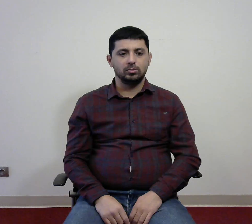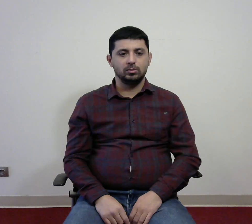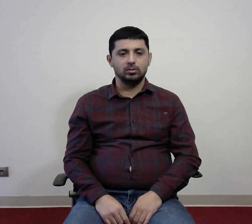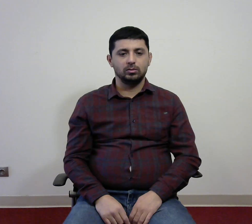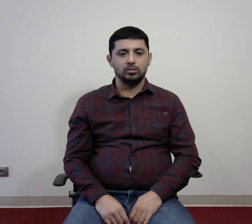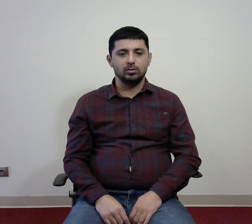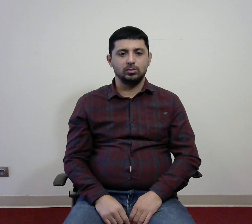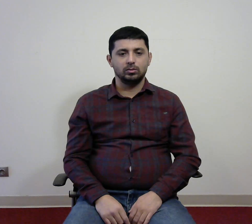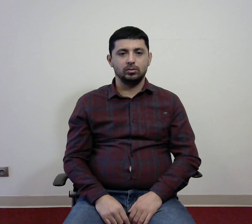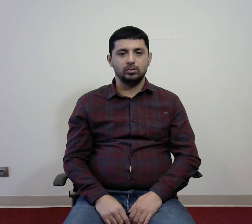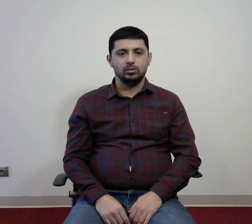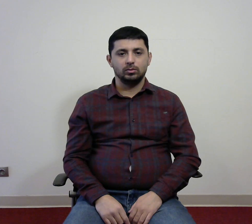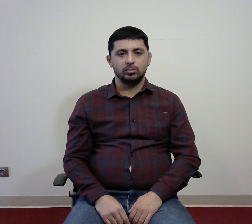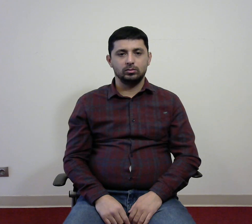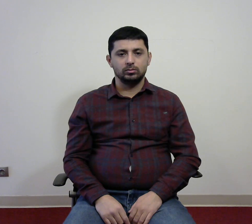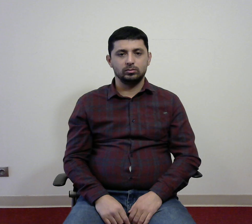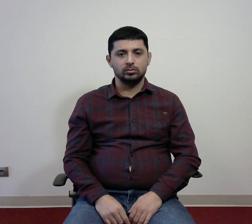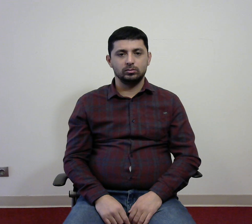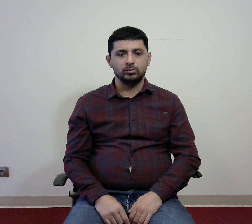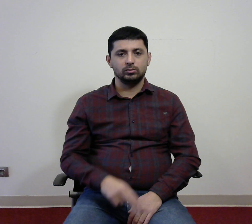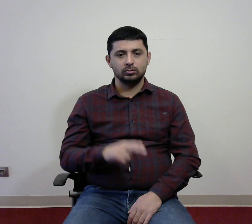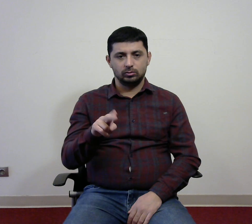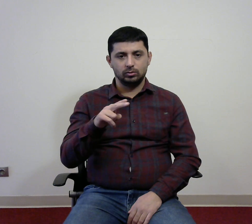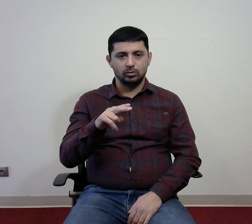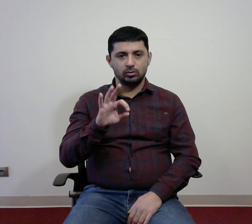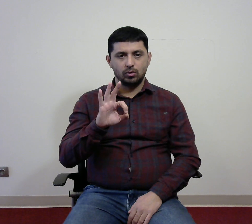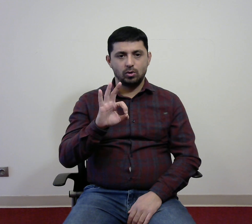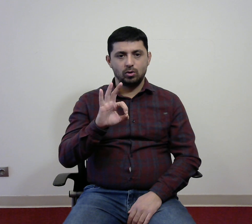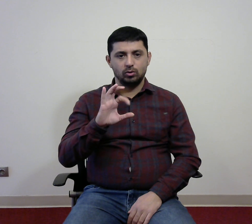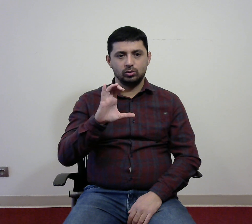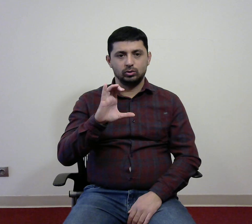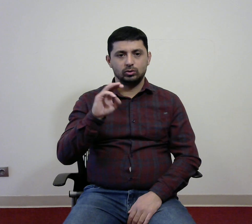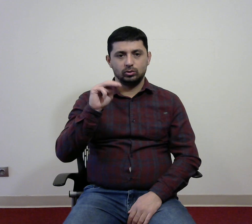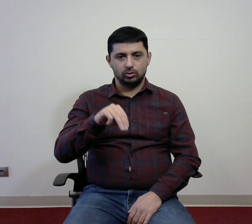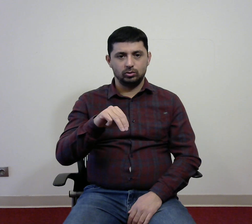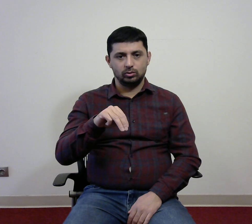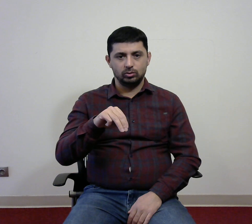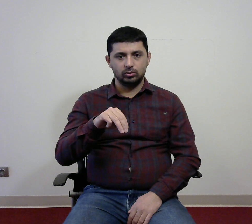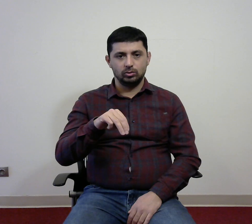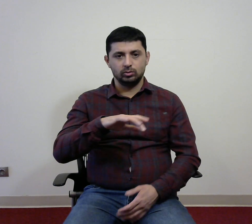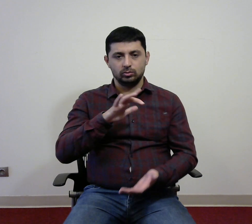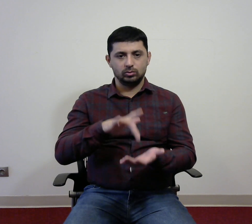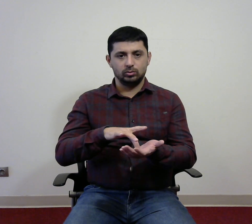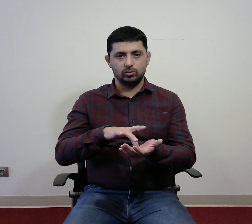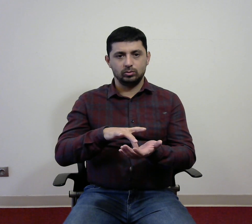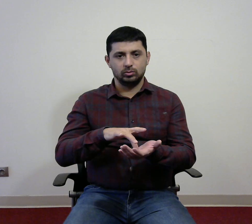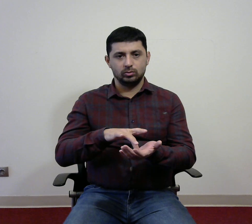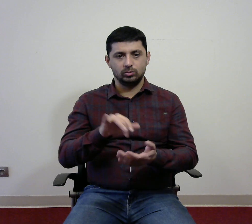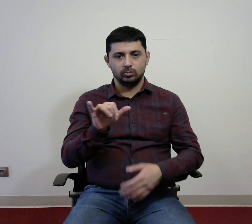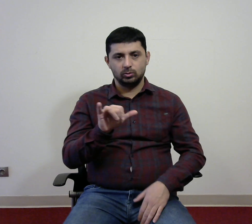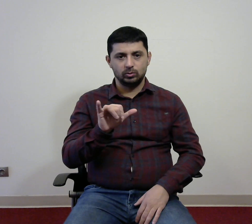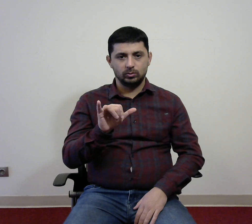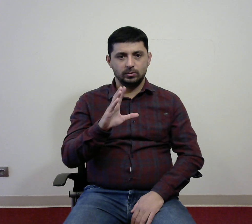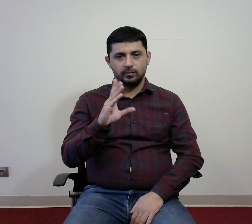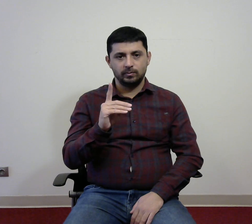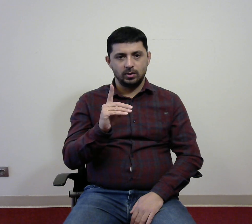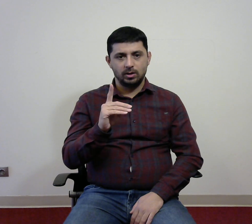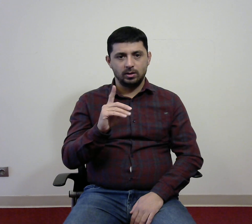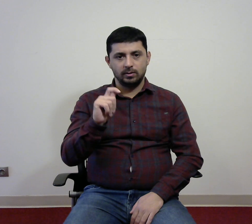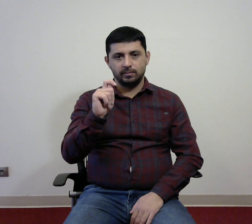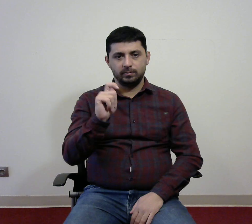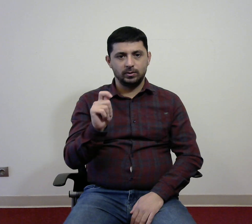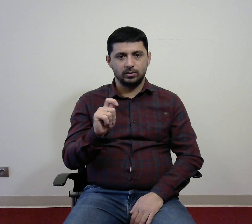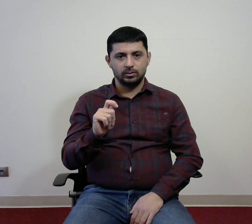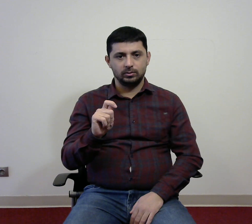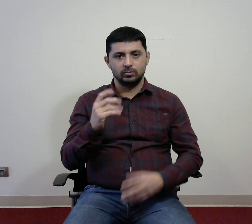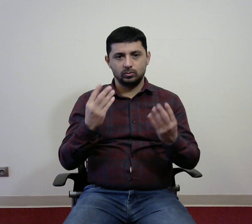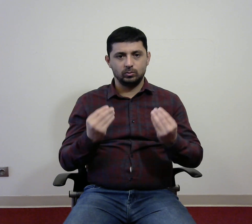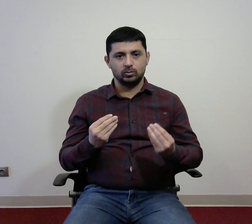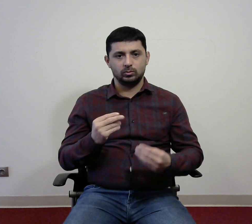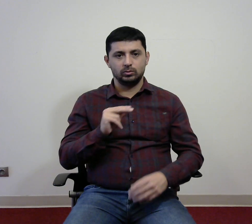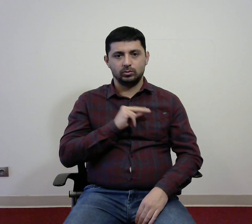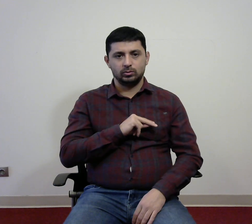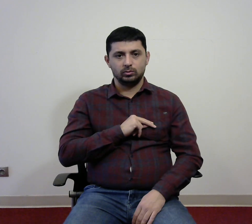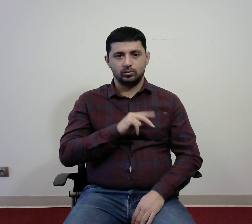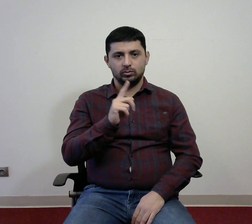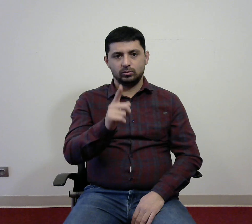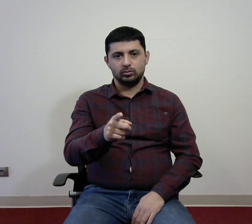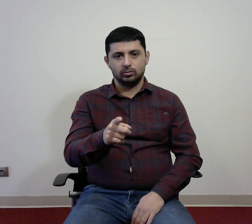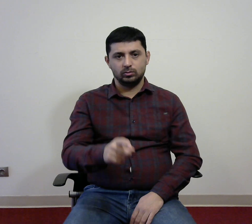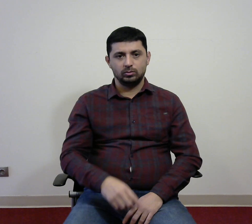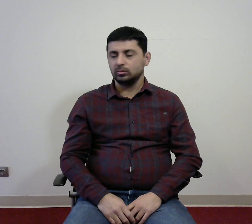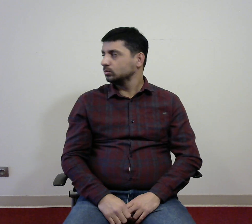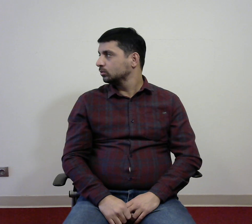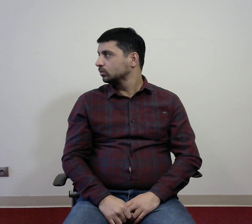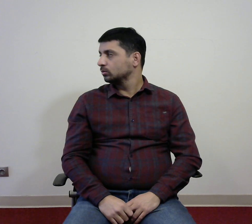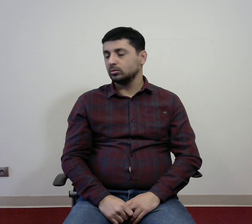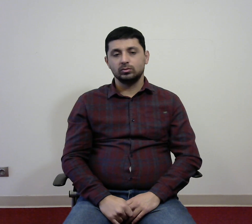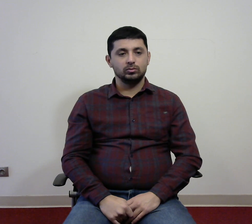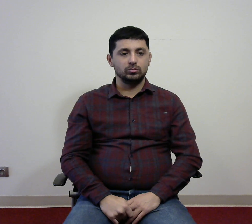DOST mərkəzləri şənbə və bazar günü işləyirmi?